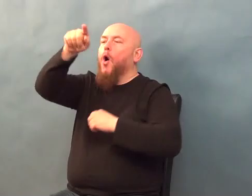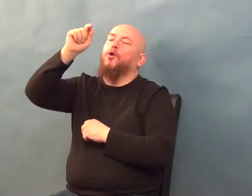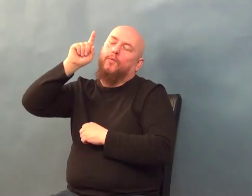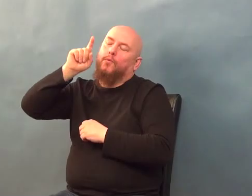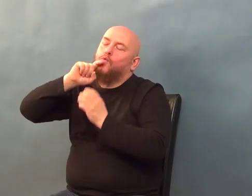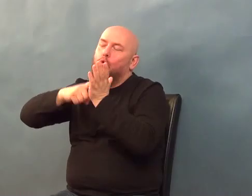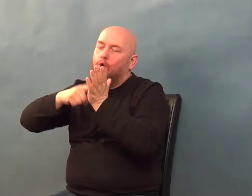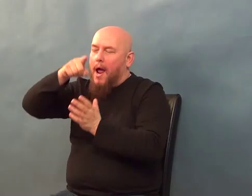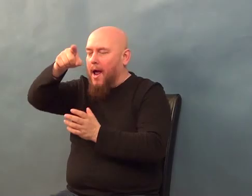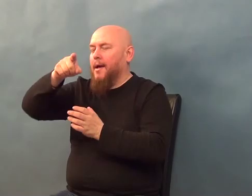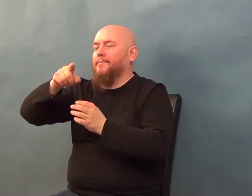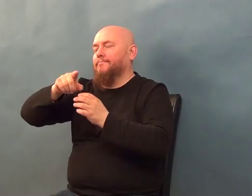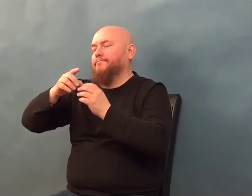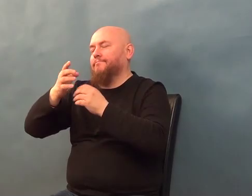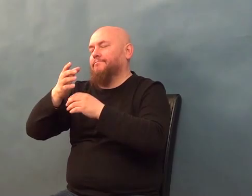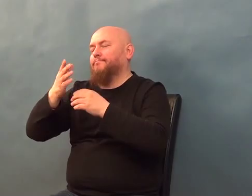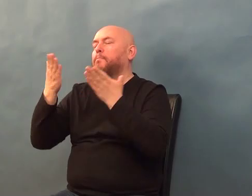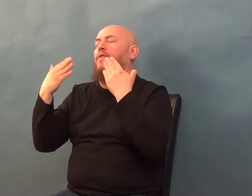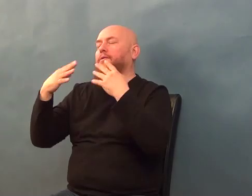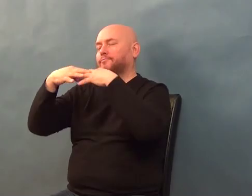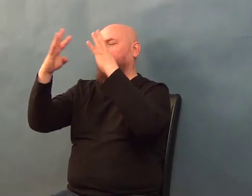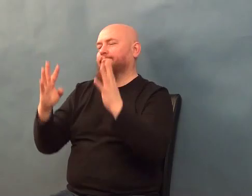Tam jest kura na powietrzu, w klatce.